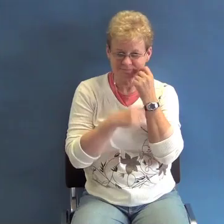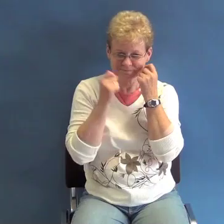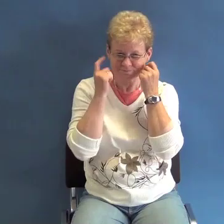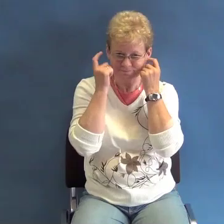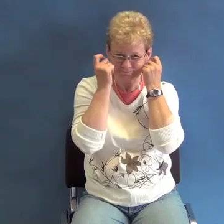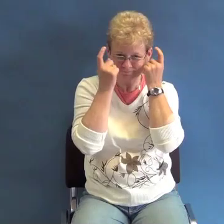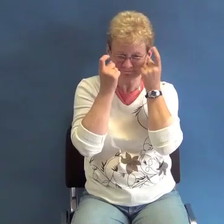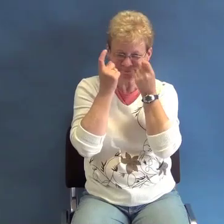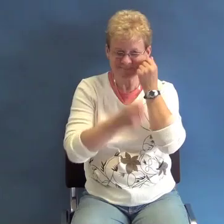Pomyśl.